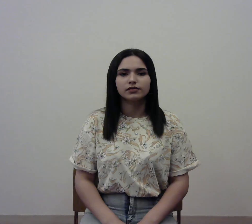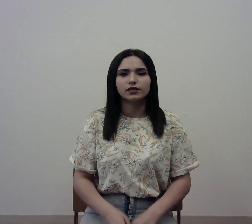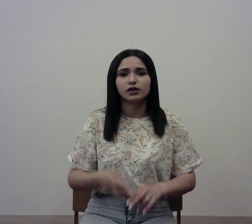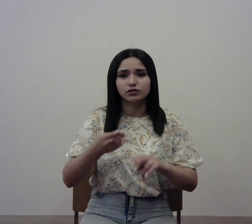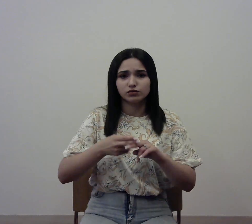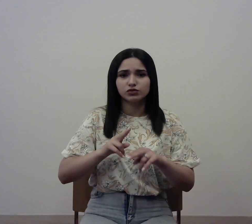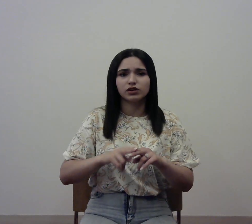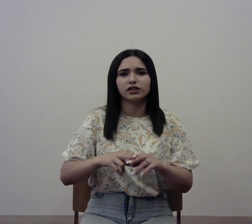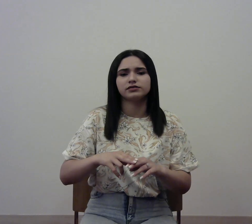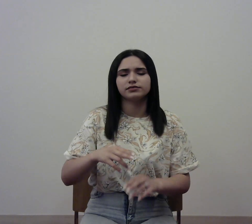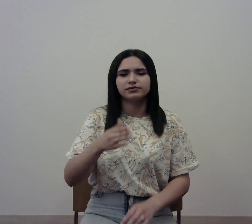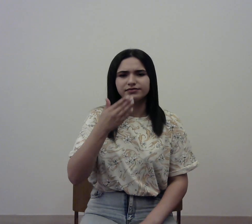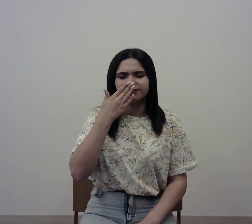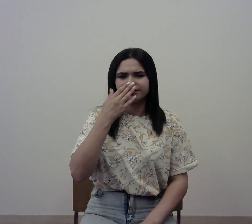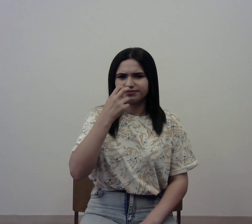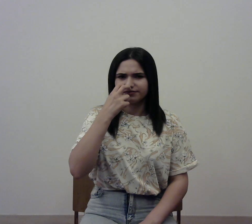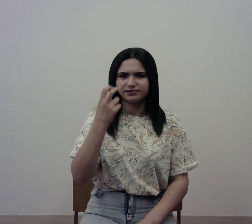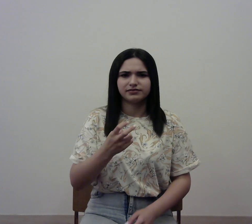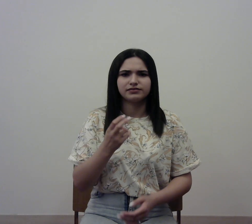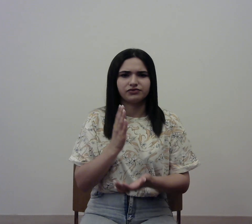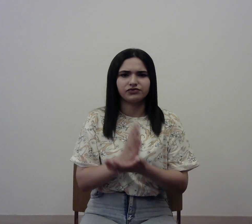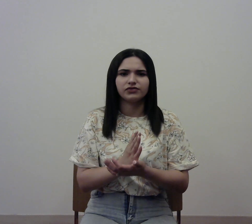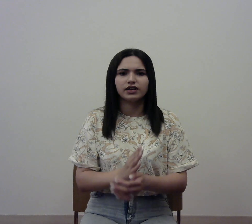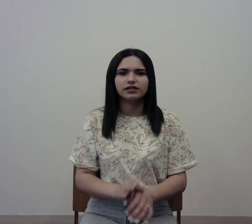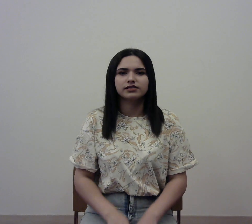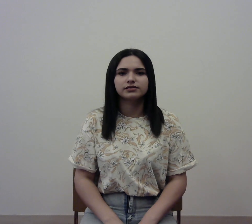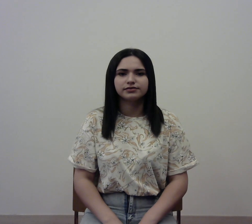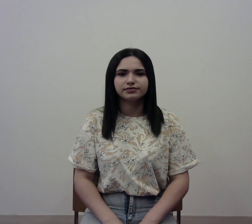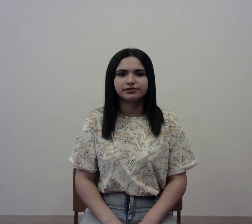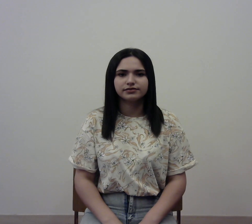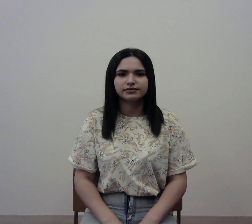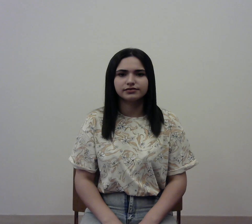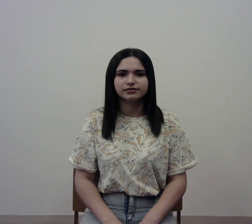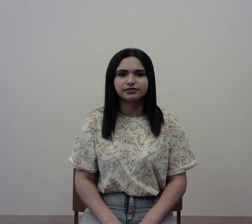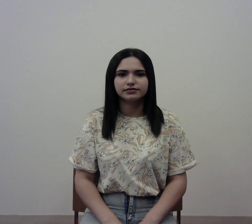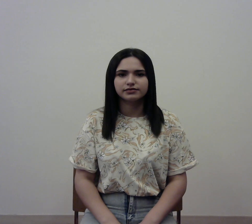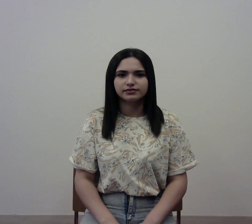Burda qəribə qoxu var